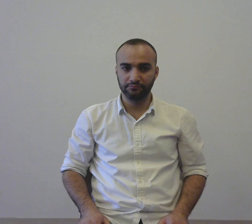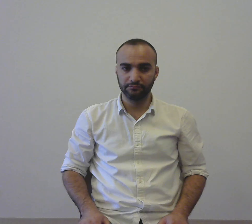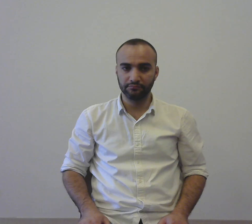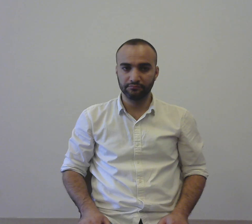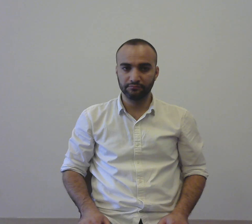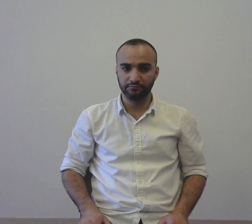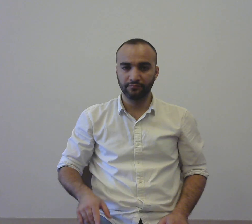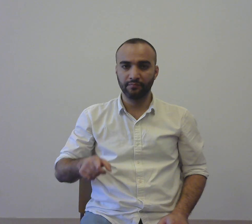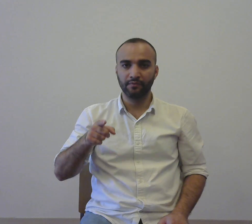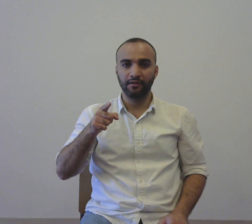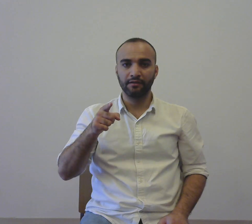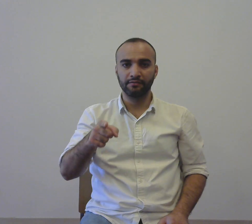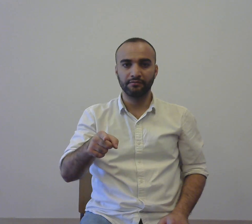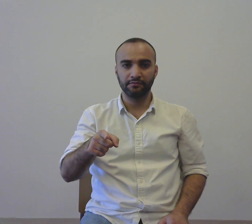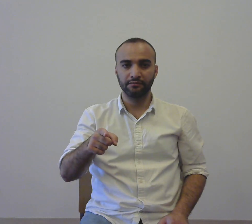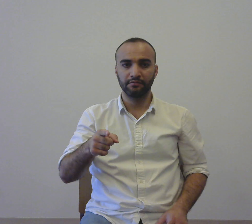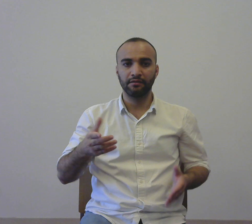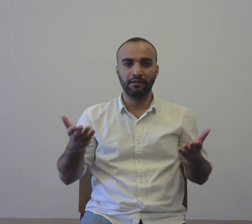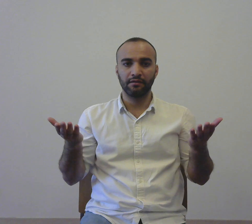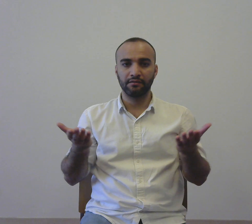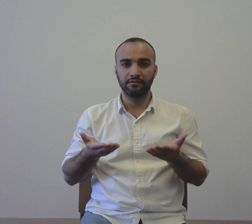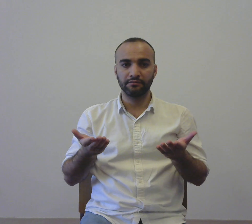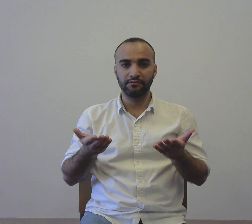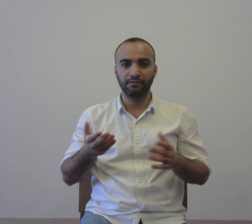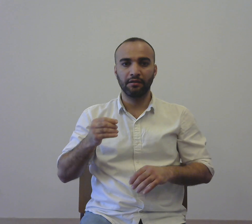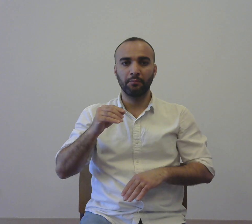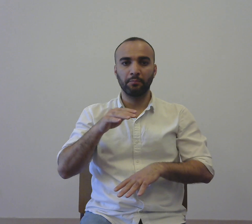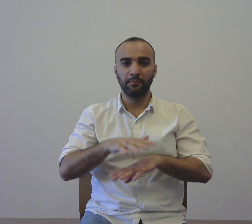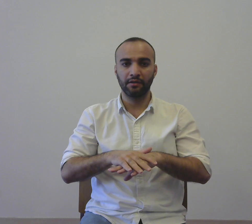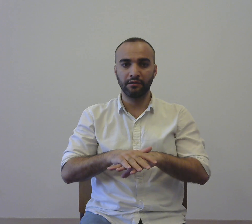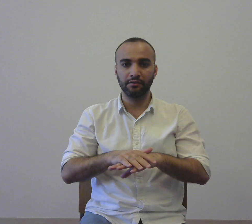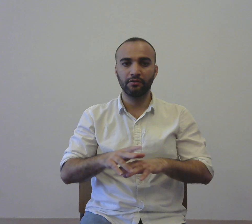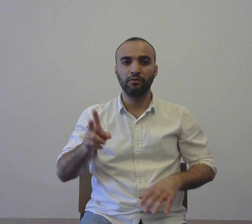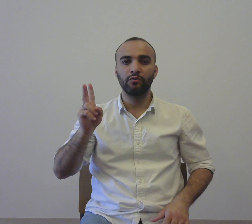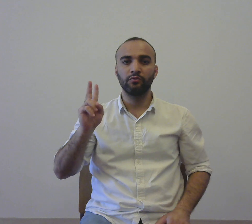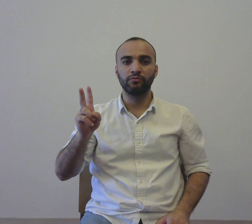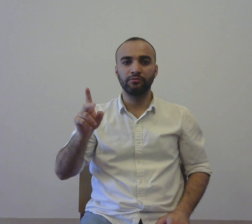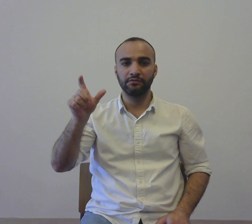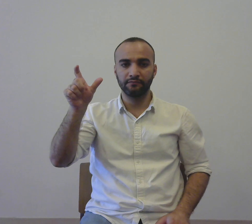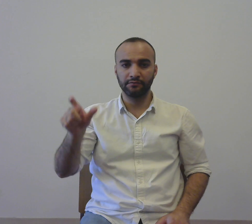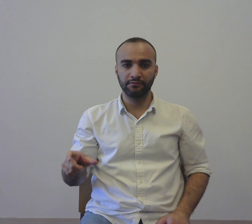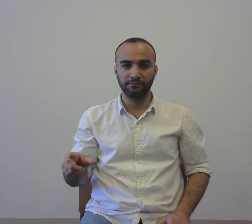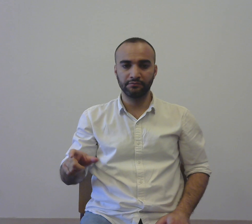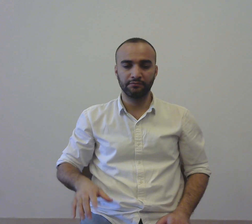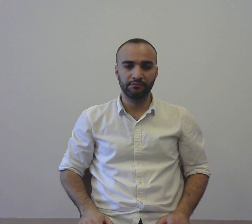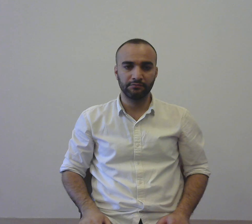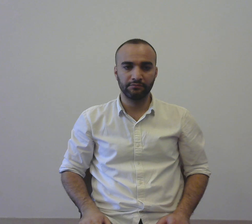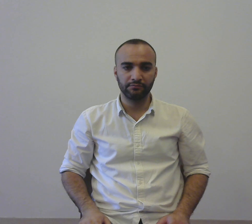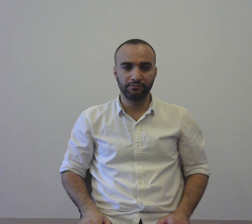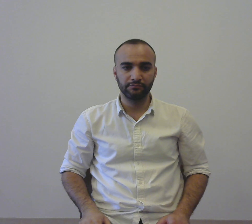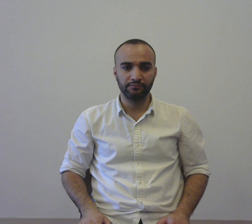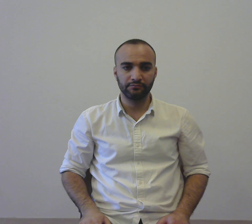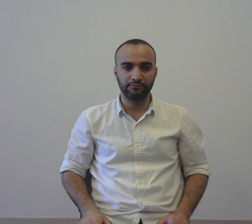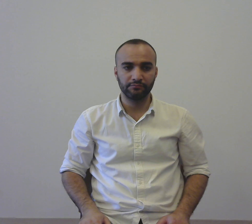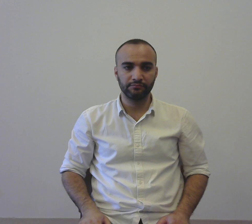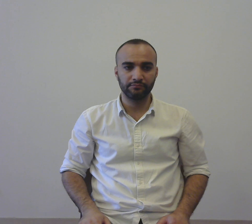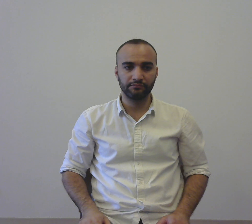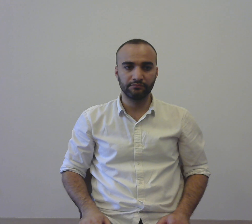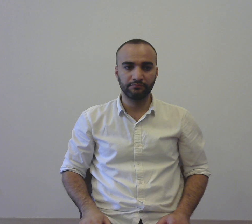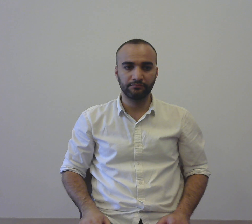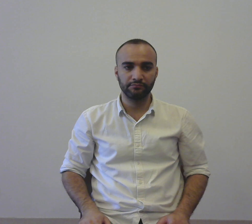Siz hansı bankın müştərisisiniz?